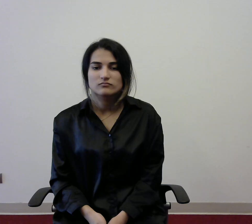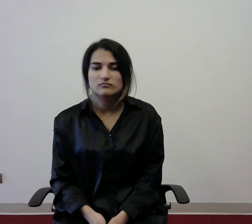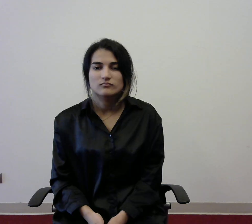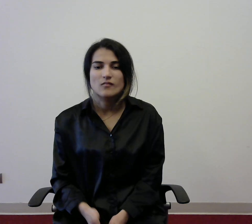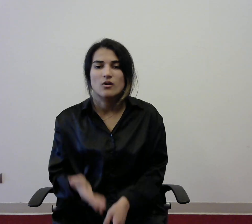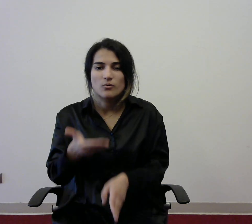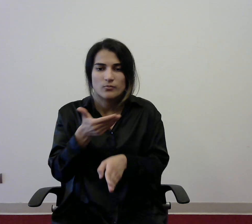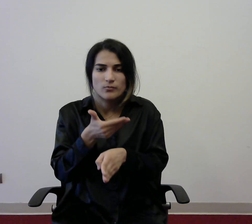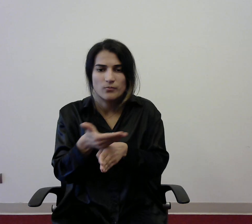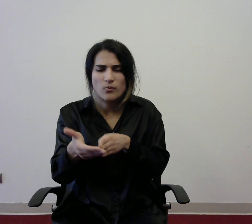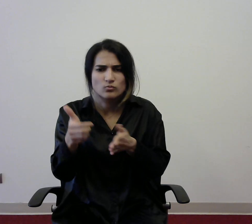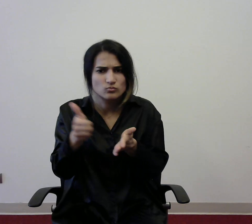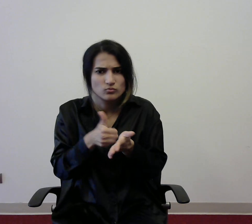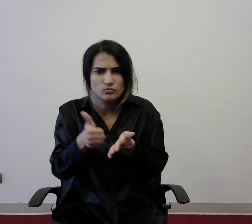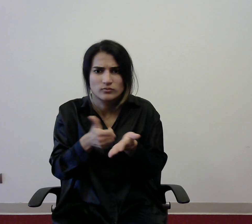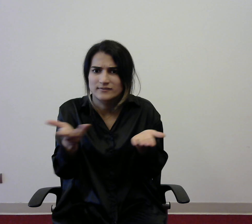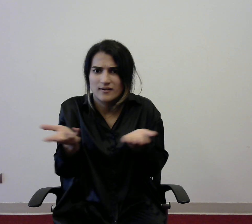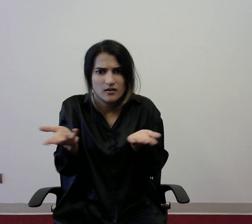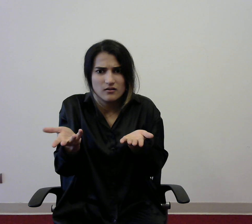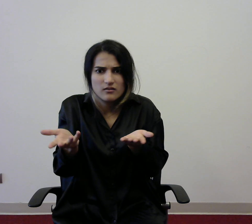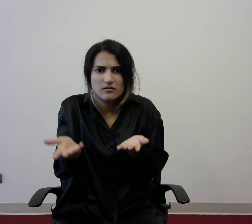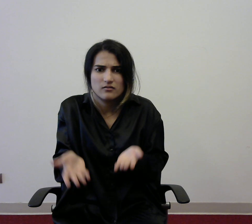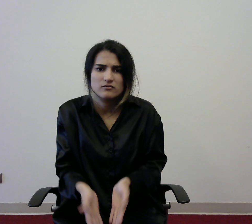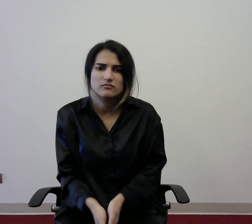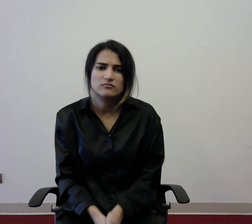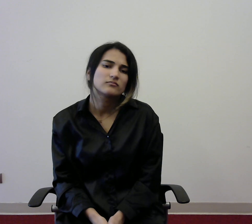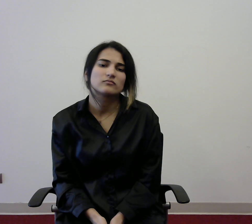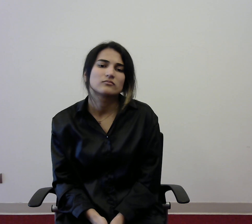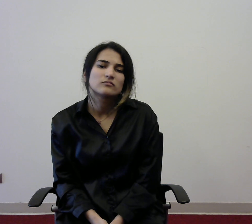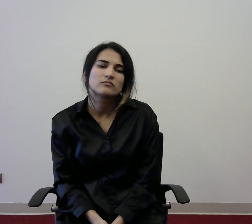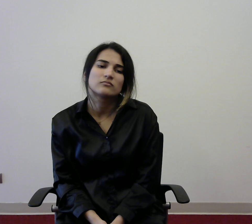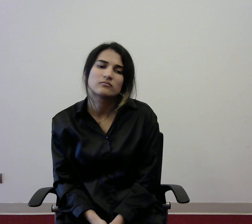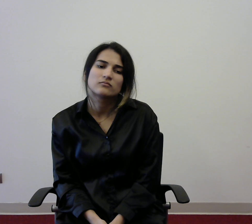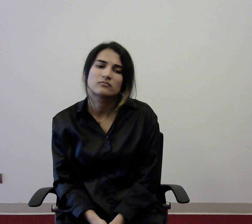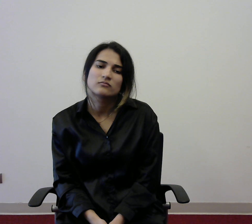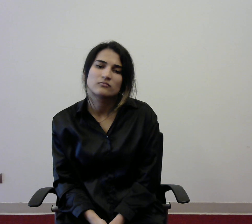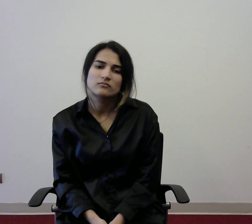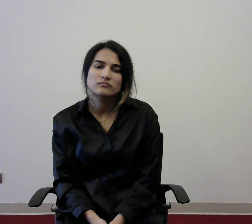Gecikməyinizin səbəbi nədir?